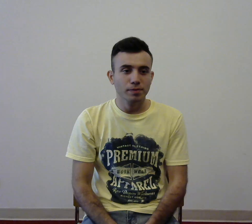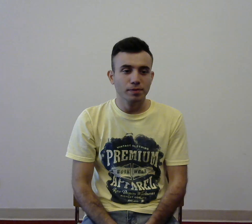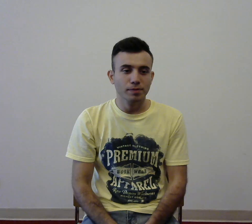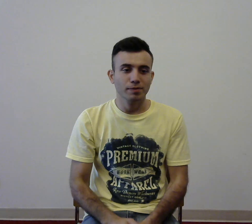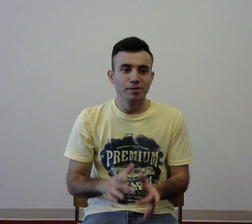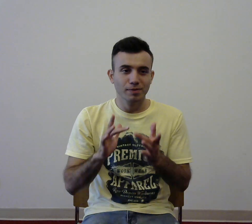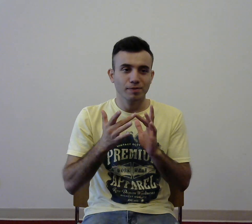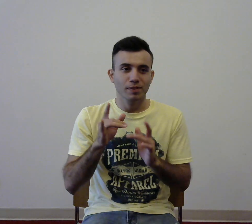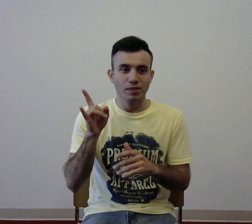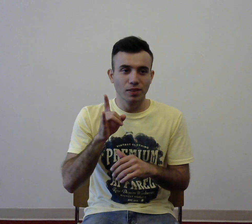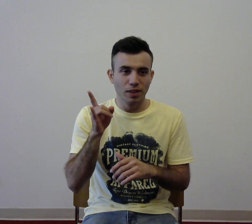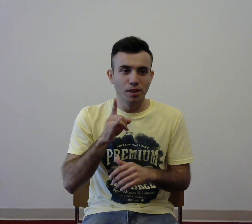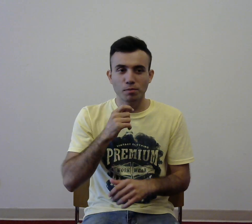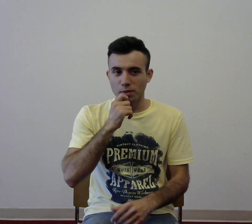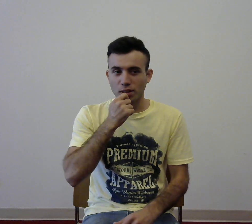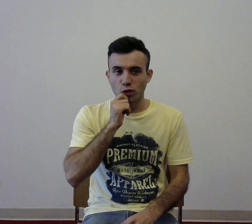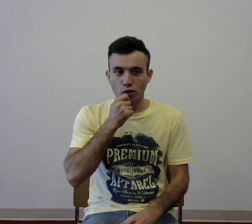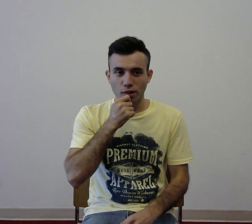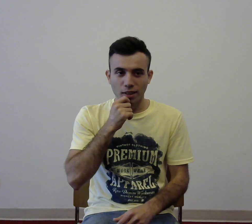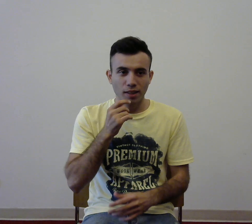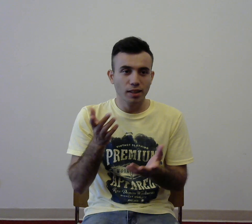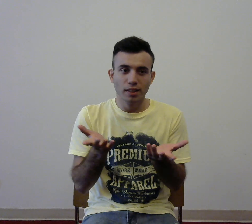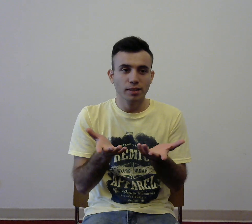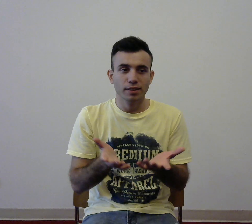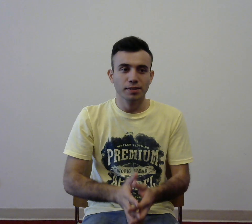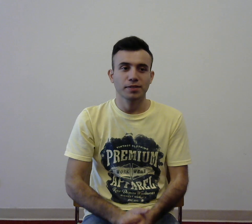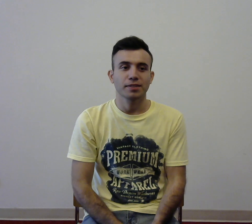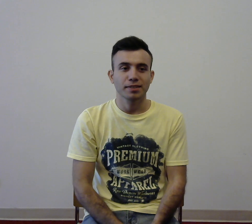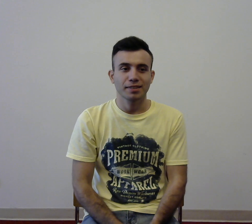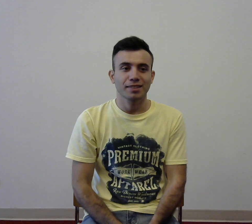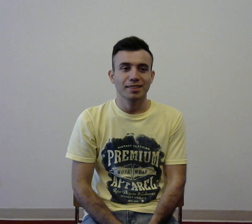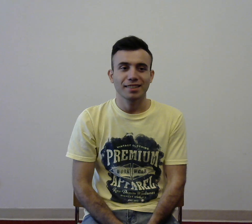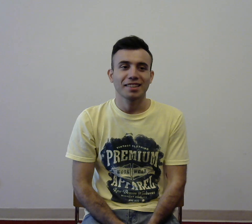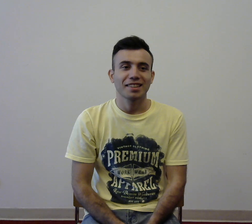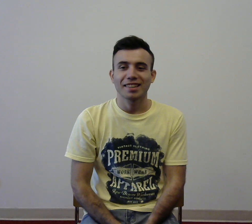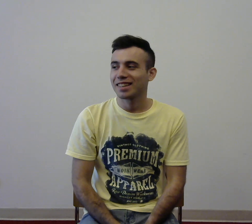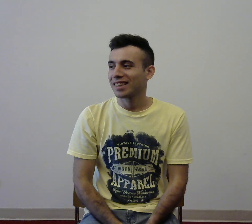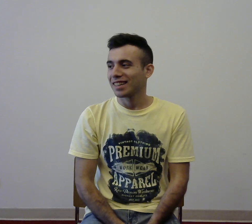WiFi-ın parolu nədir?